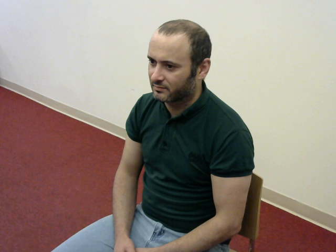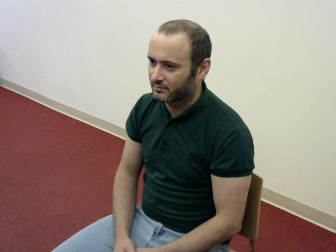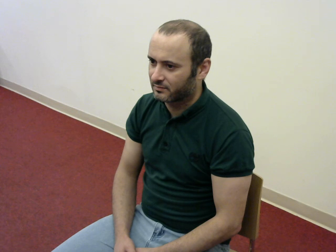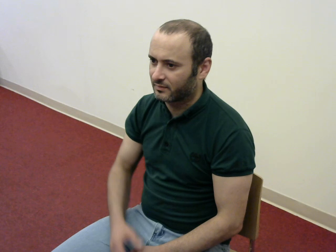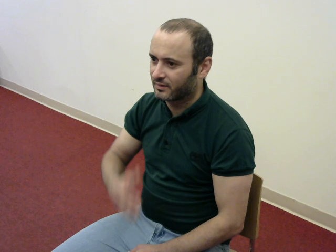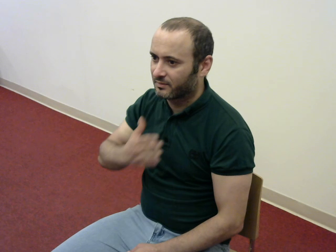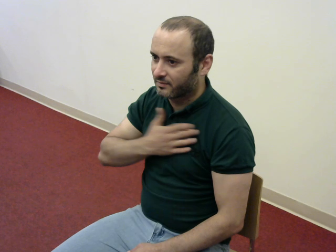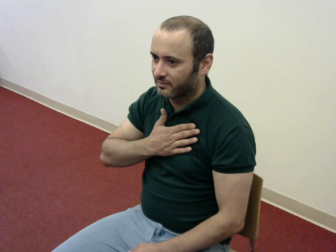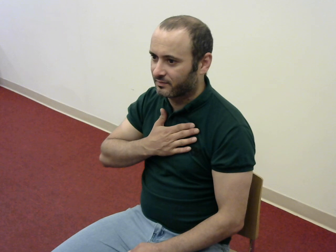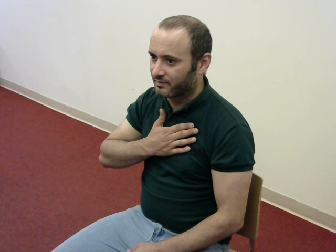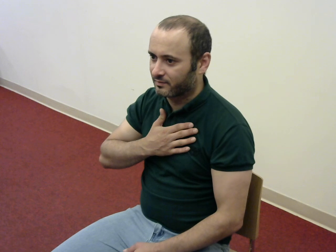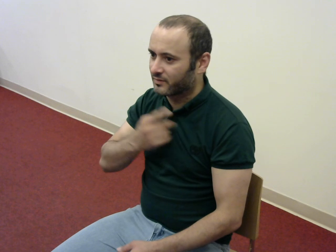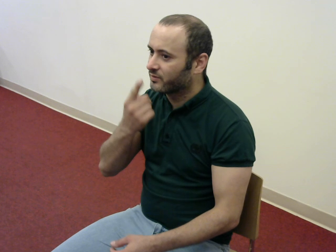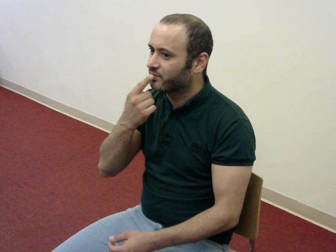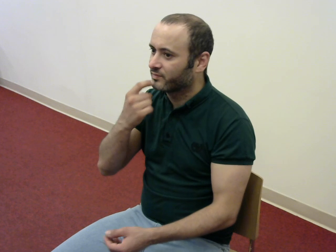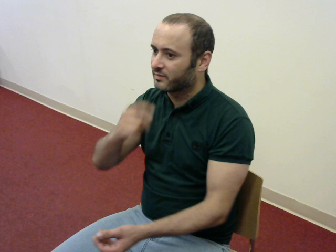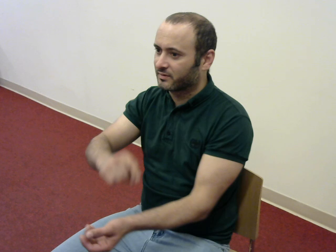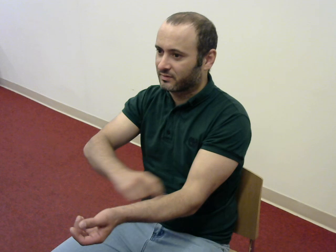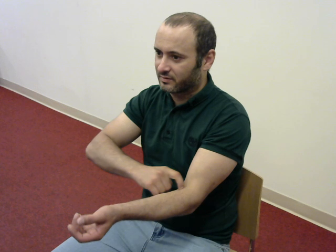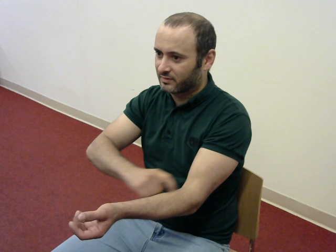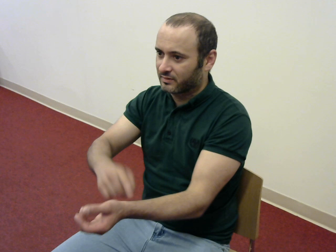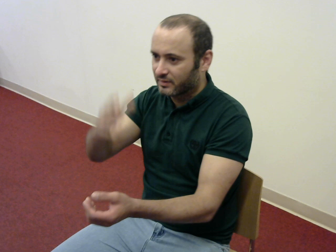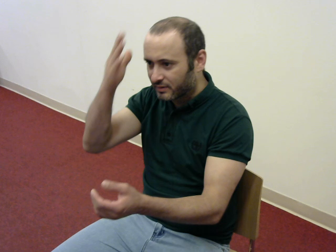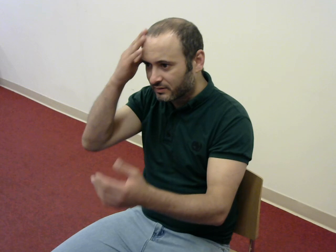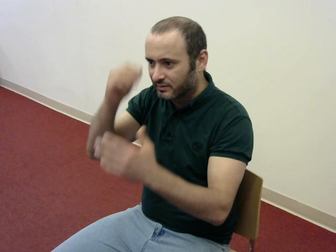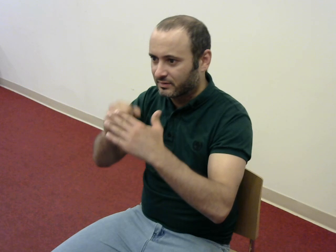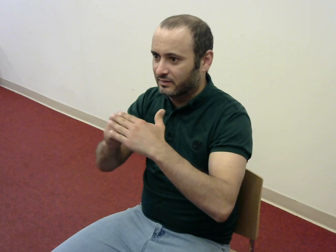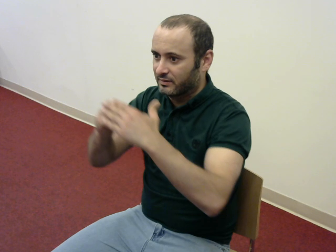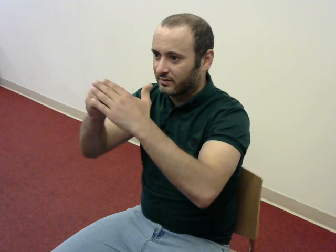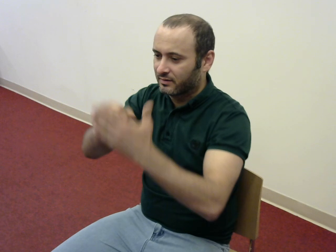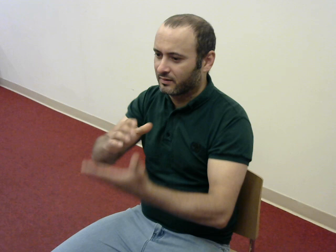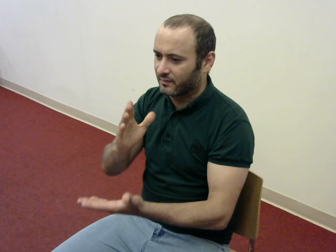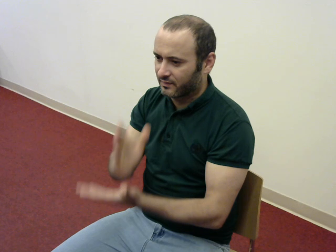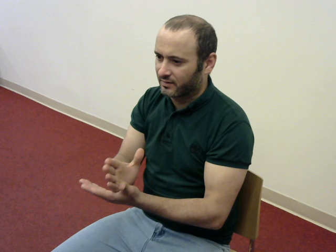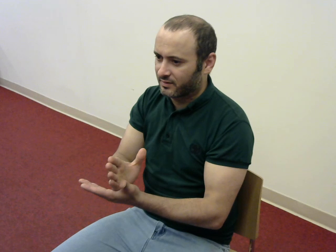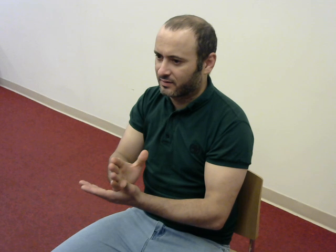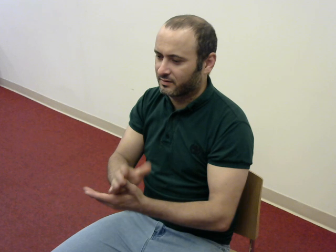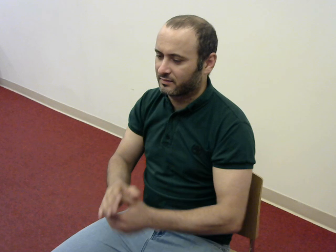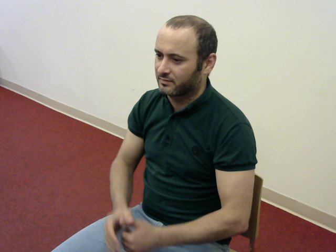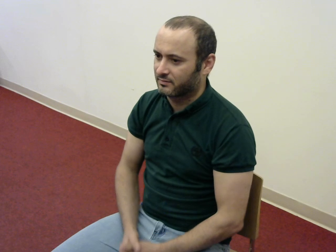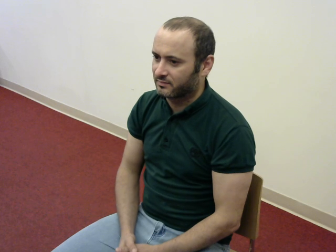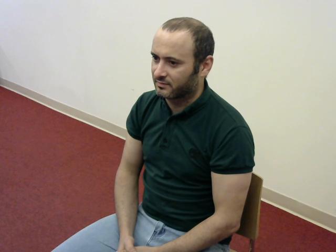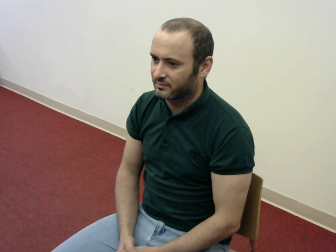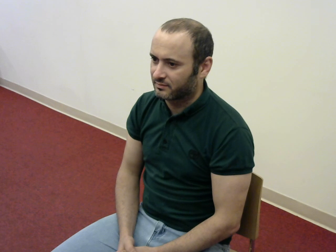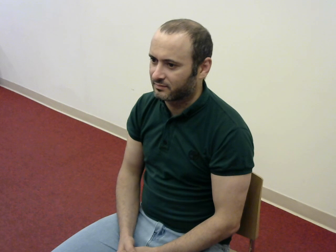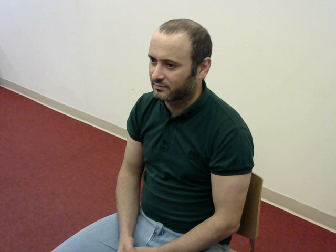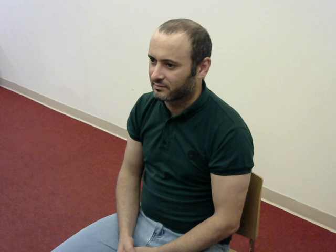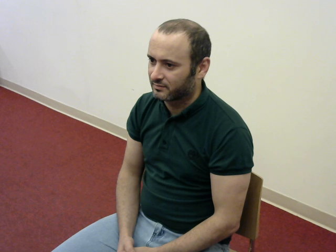Mənim qan təzyiqim var